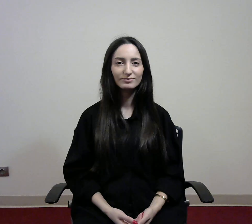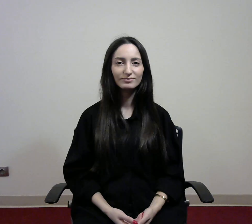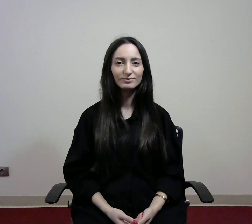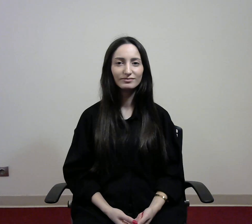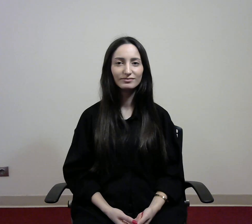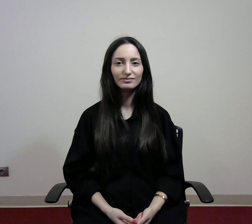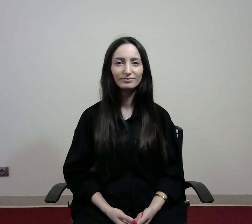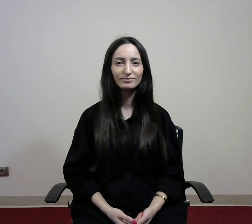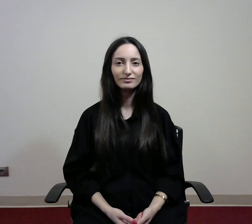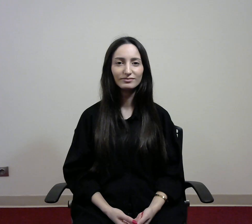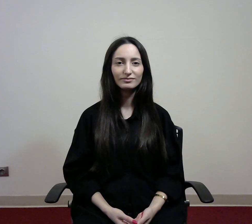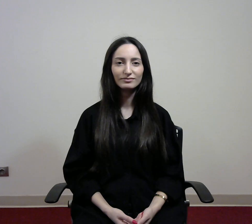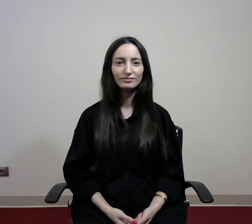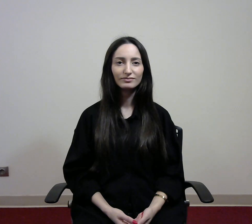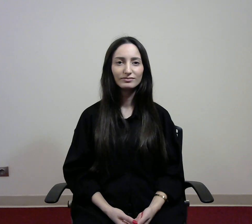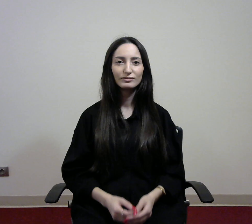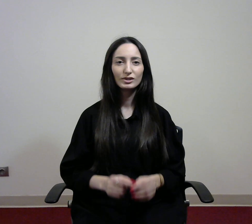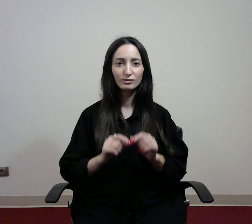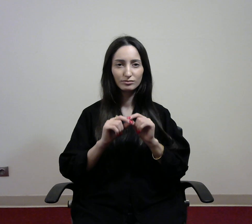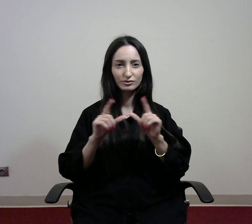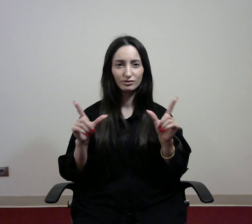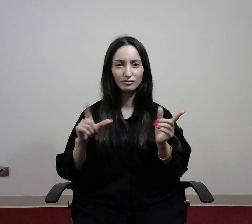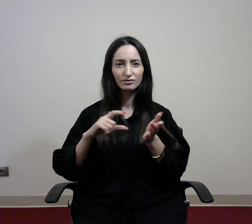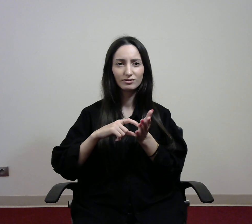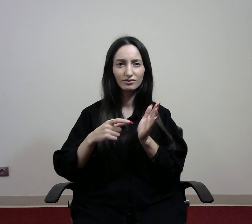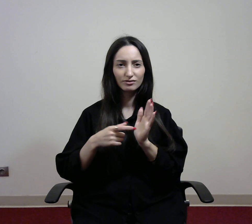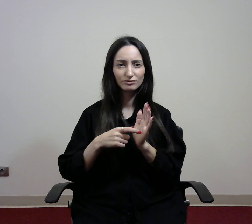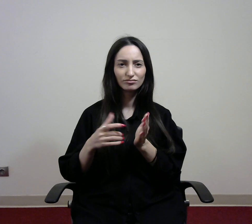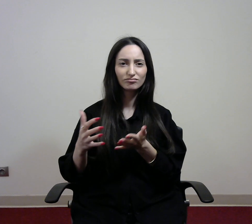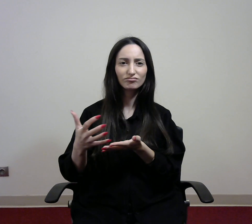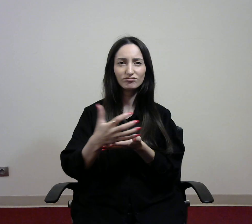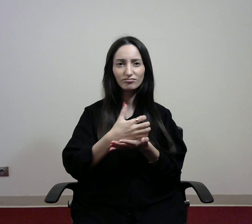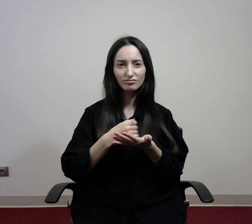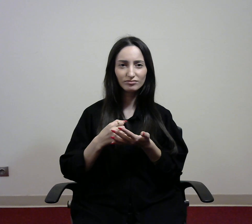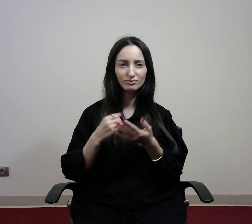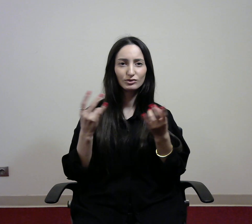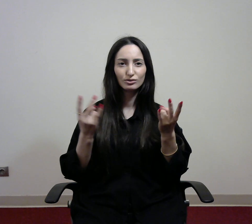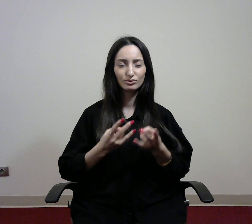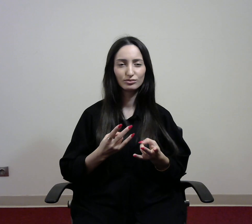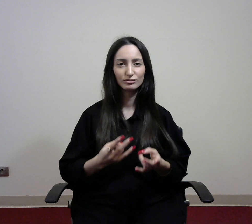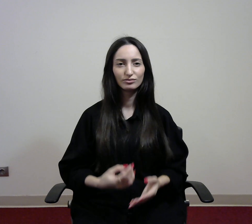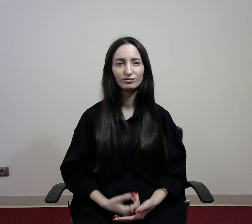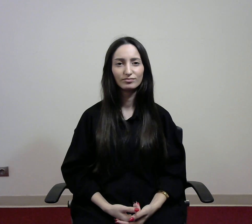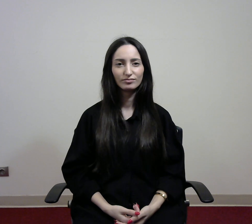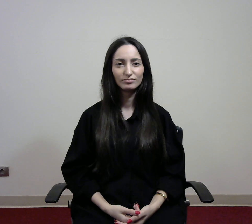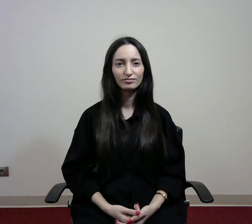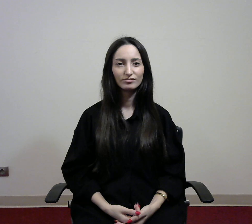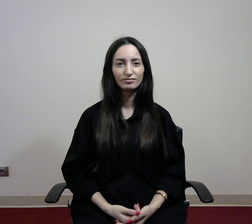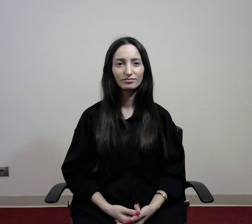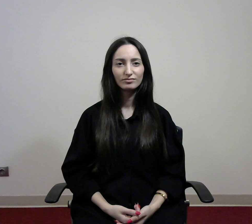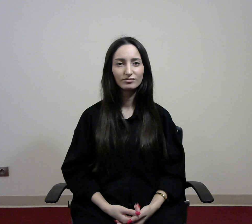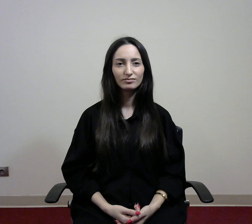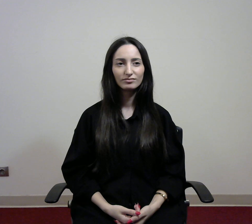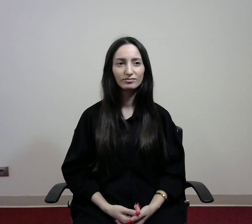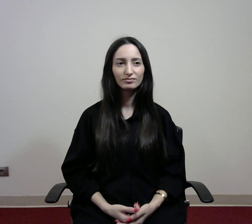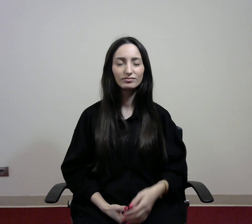Məktəbdə otaqları yığışdırmaq lazımdır